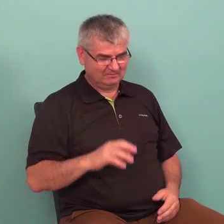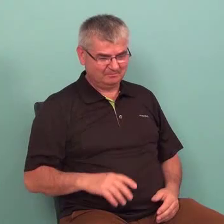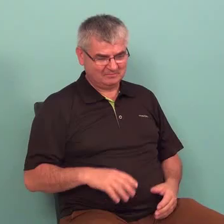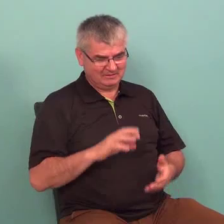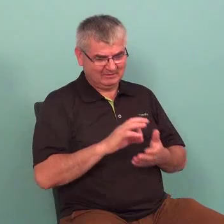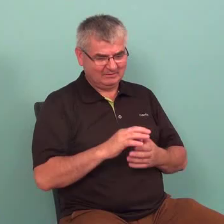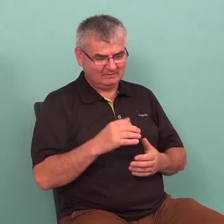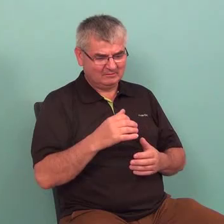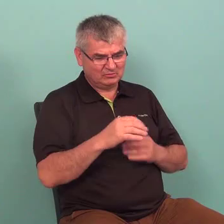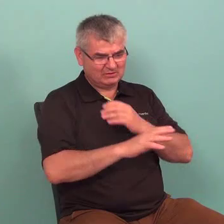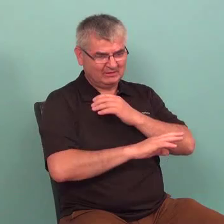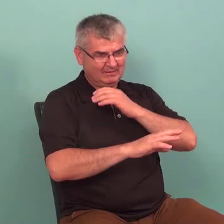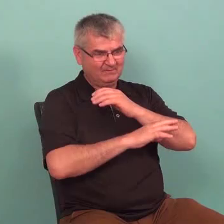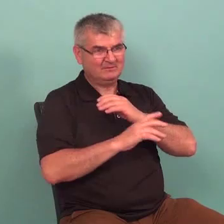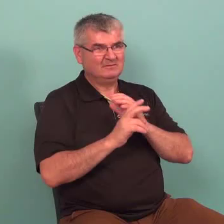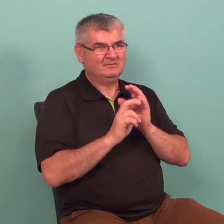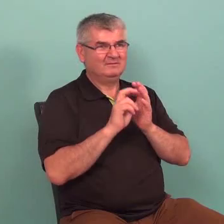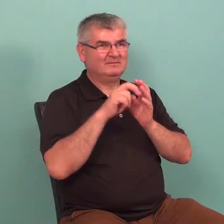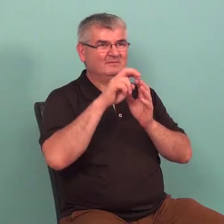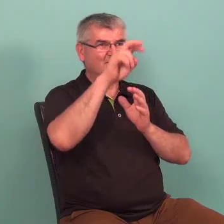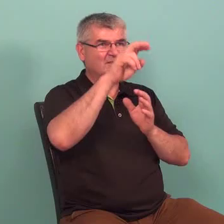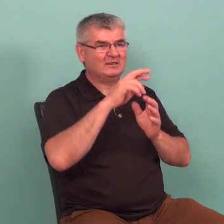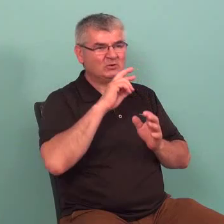Pewnego razu wchodzi na drzewo z gruszkami.